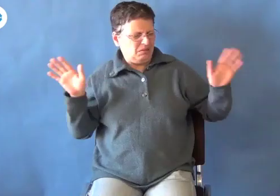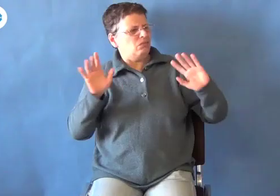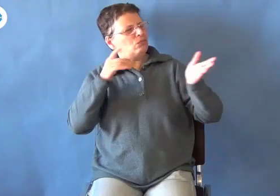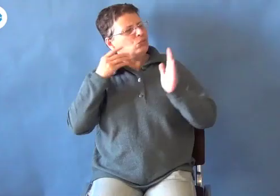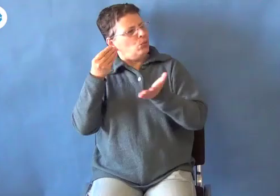Nie.